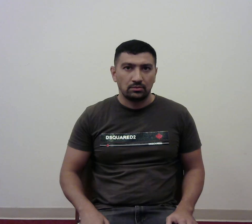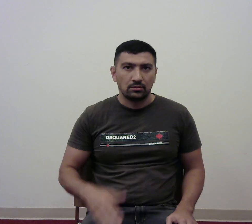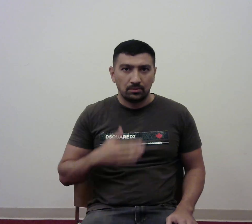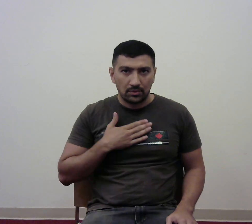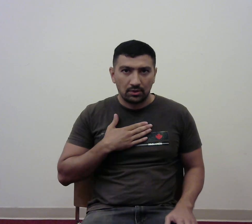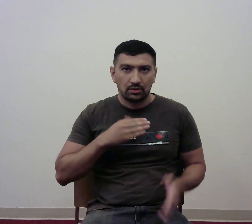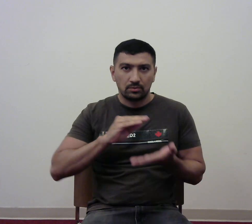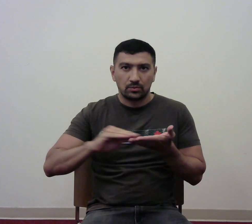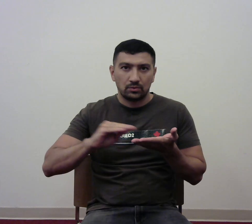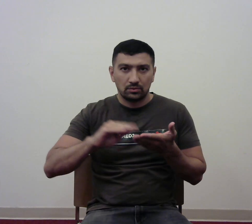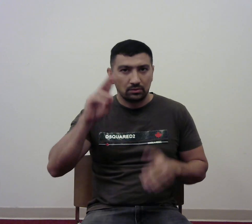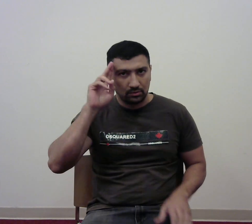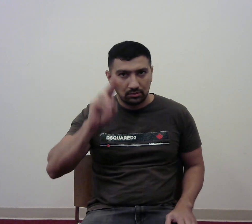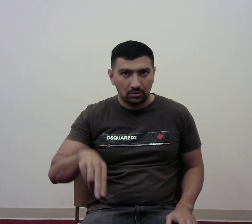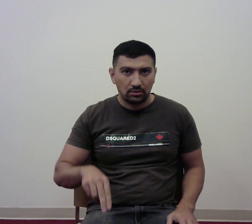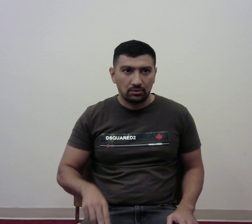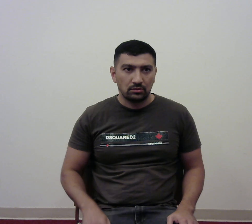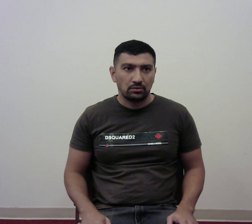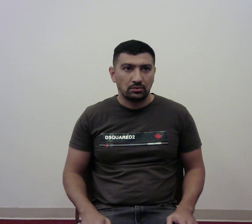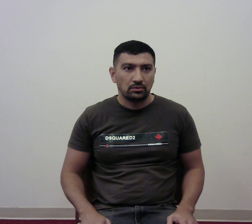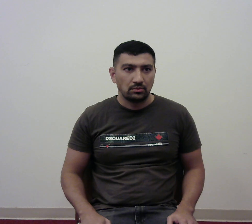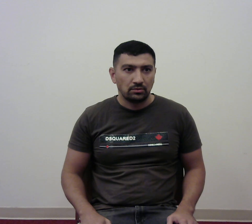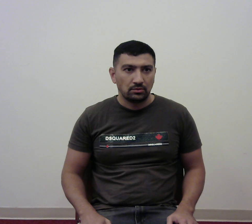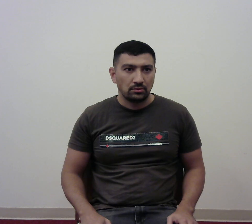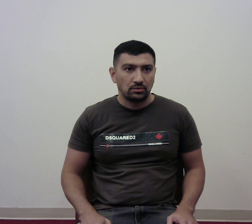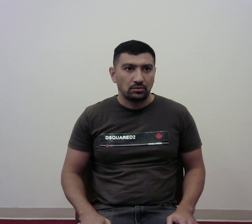Mən yaza bilmirəm